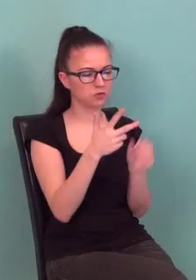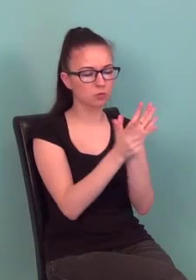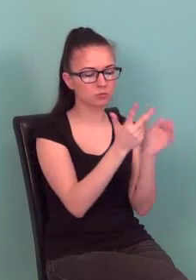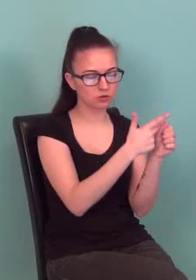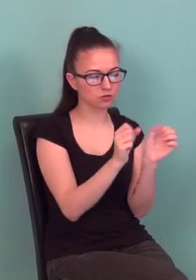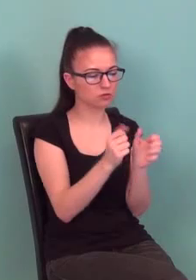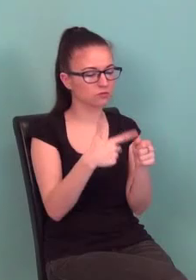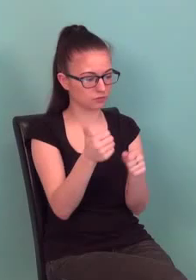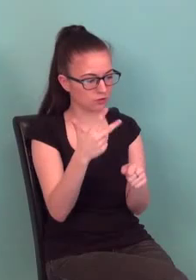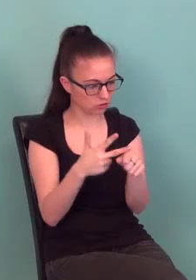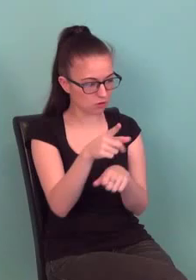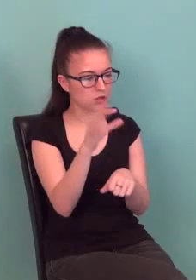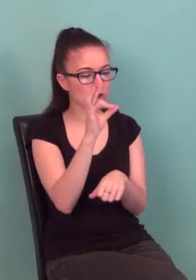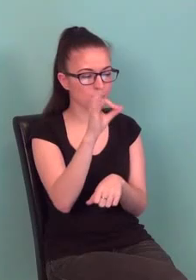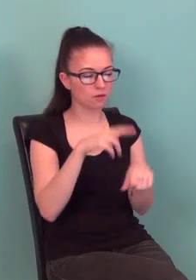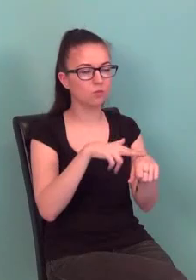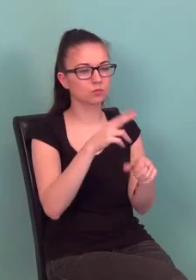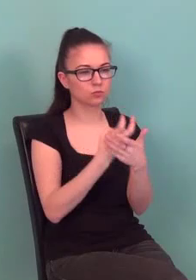Od osiemnastej trzydzieści do dwudziestej pierwszej trzydzieści, w środę, o godzinie...